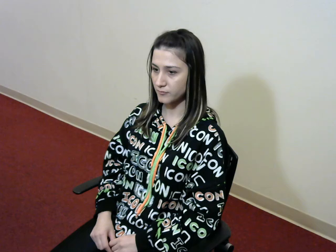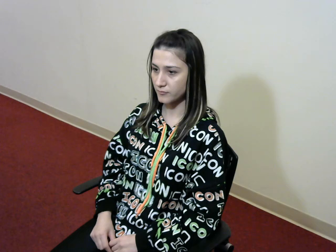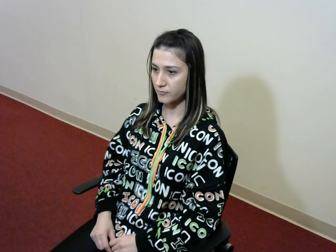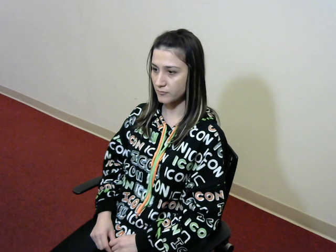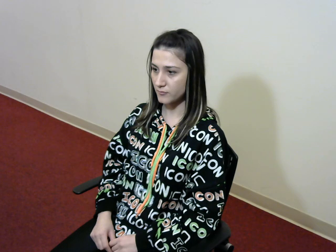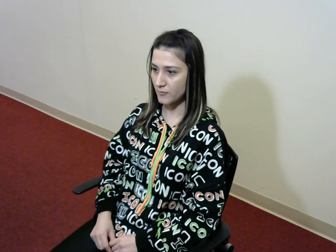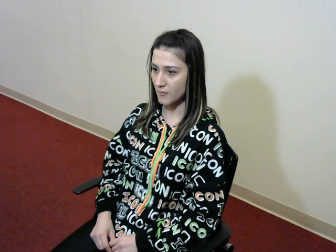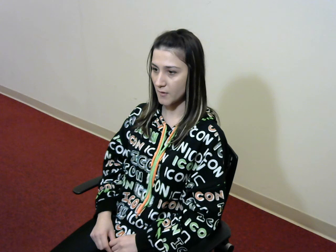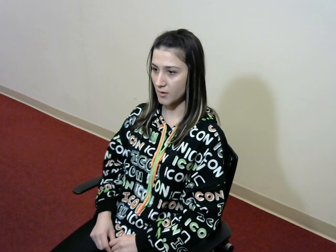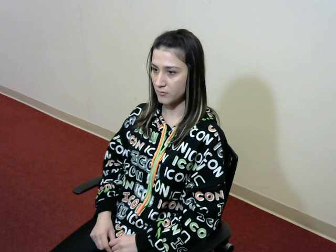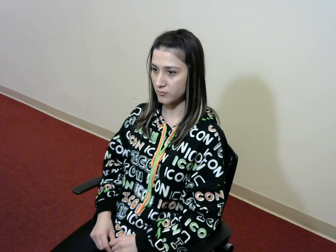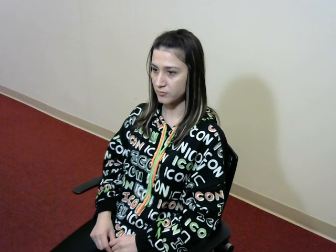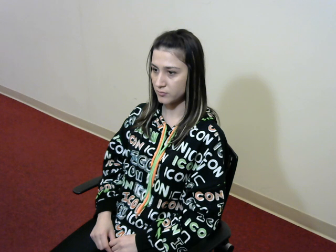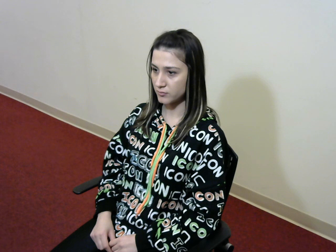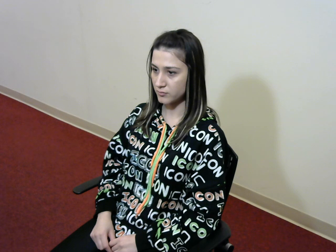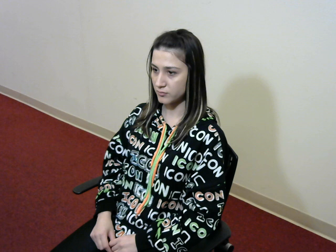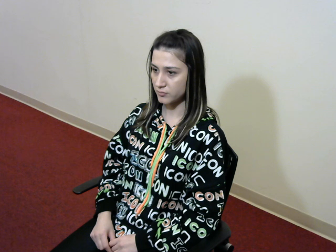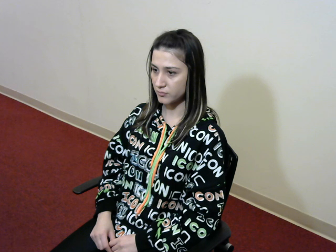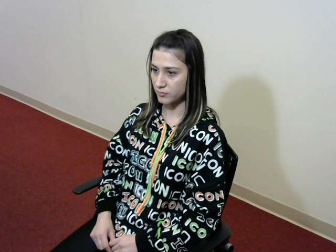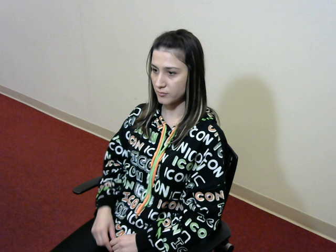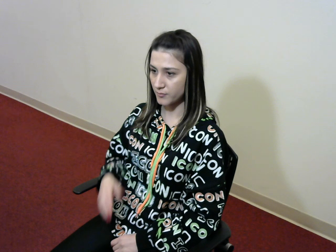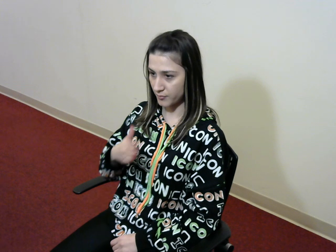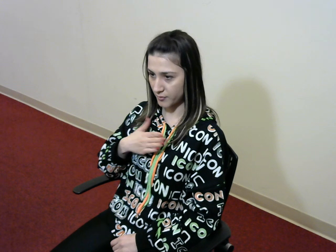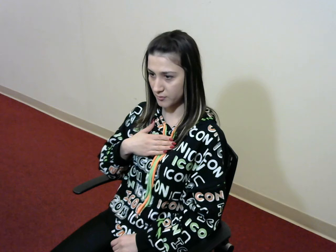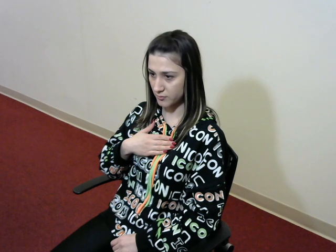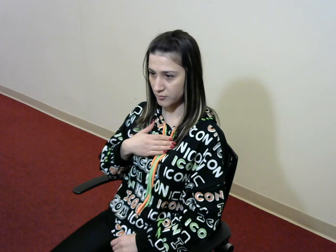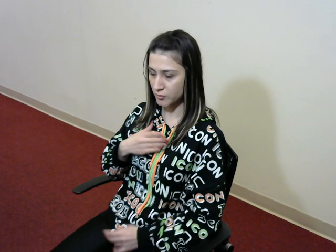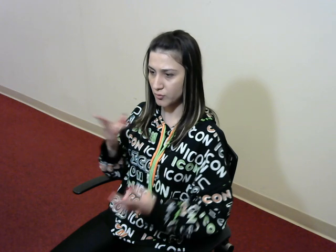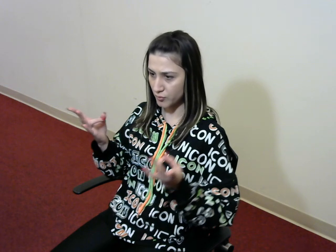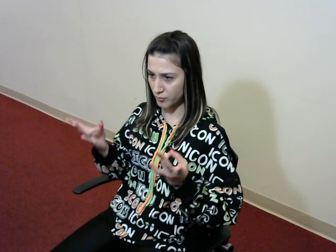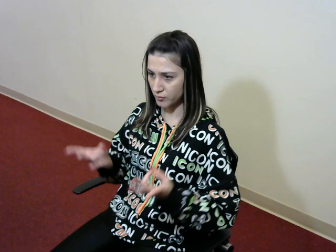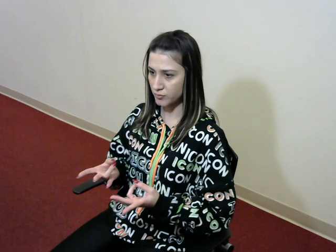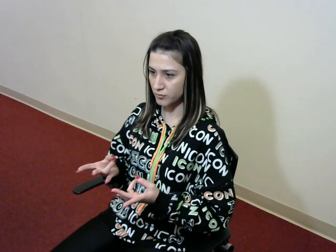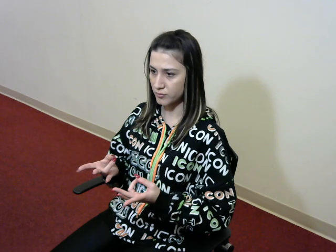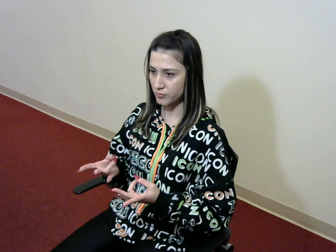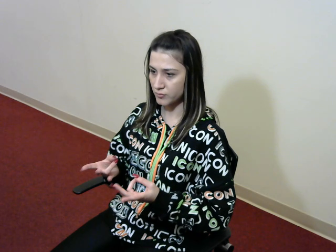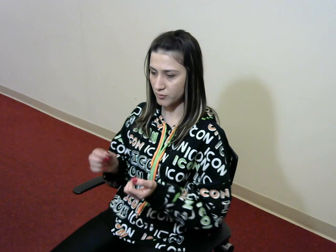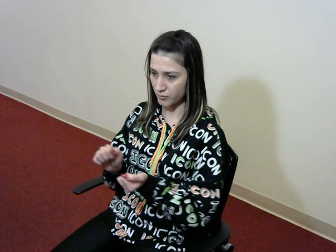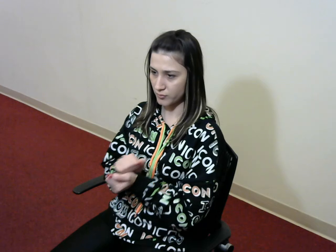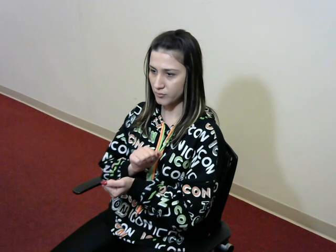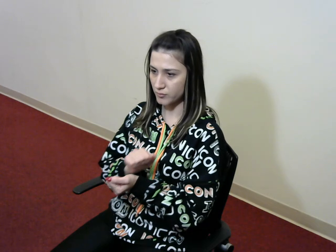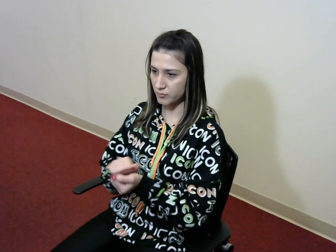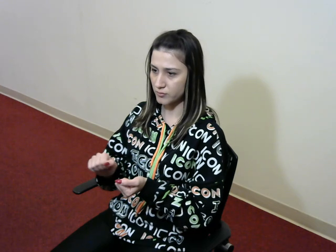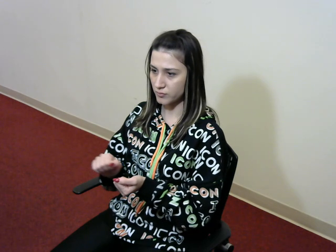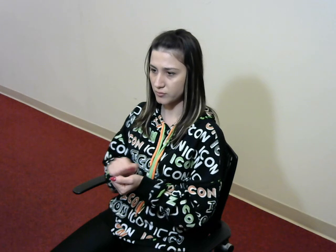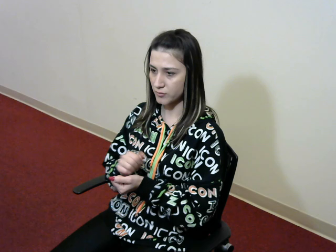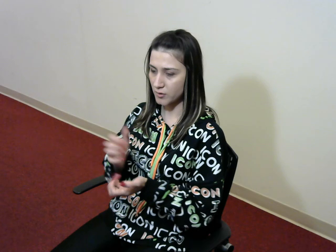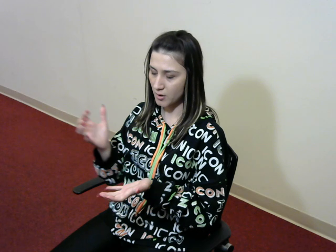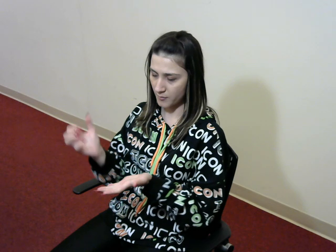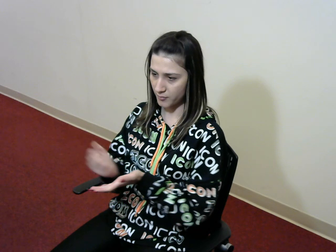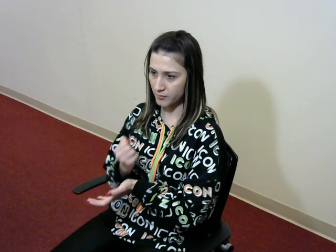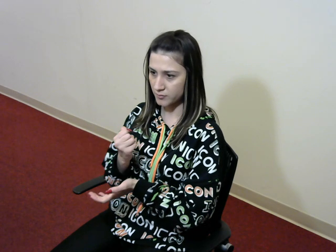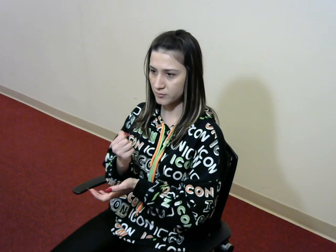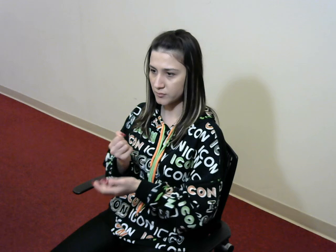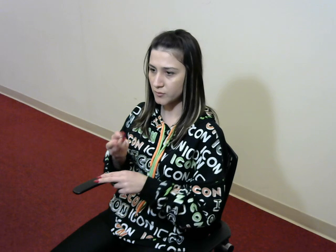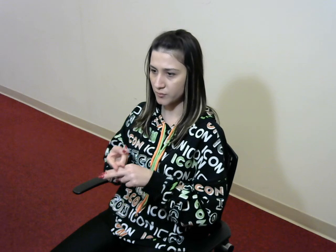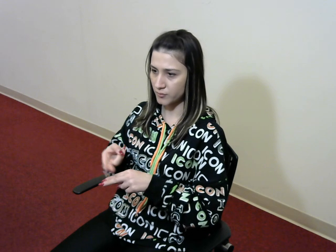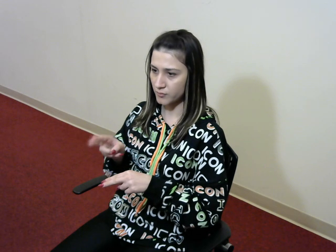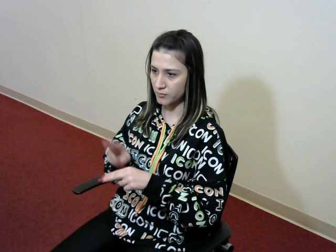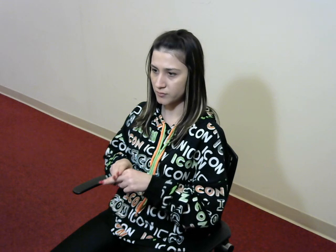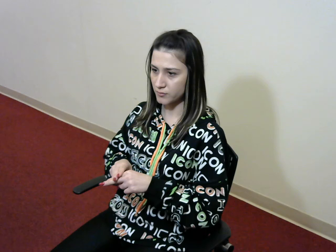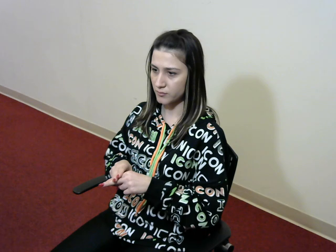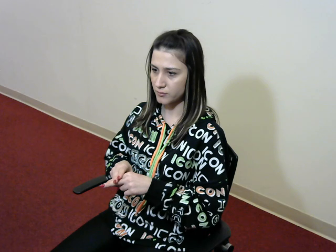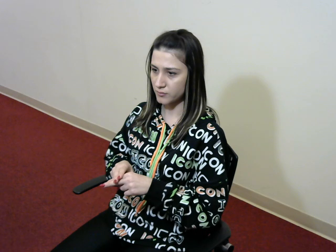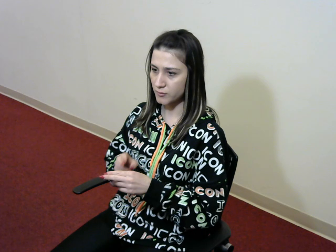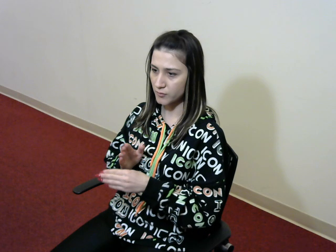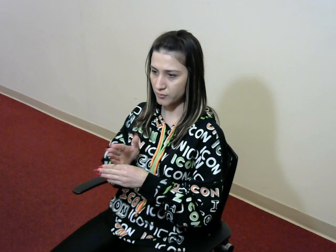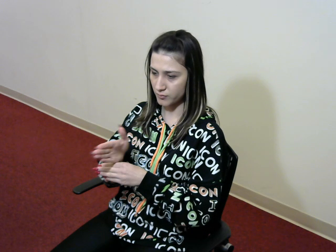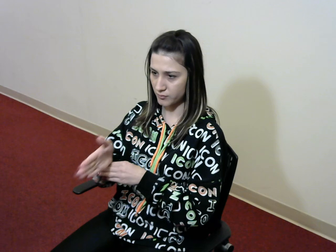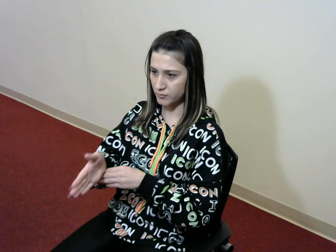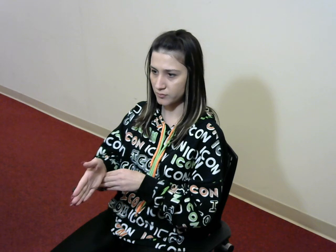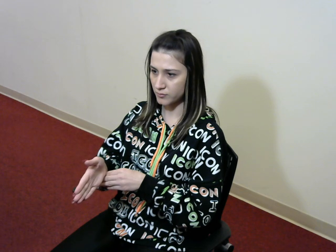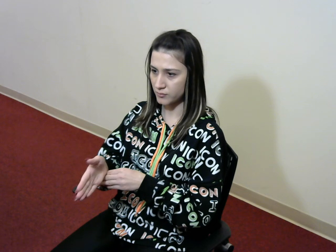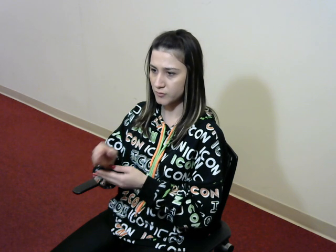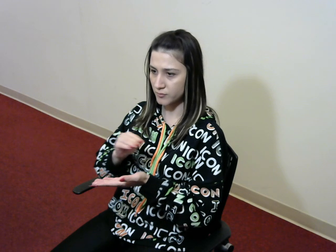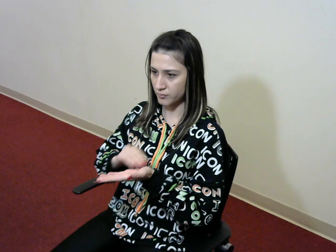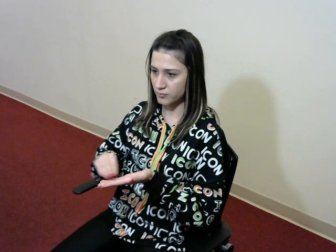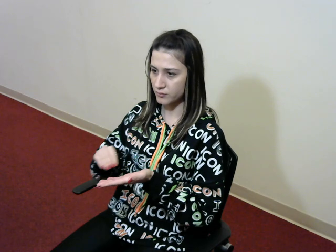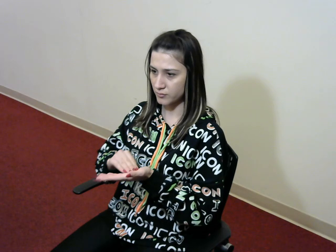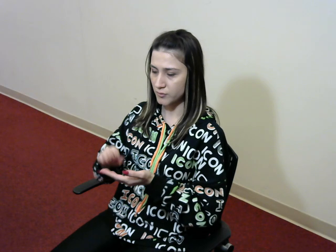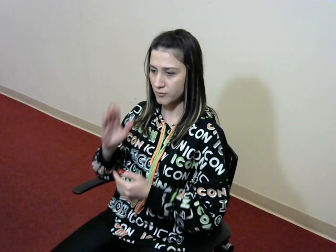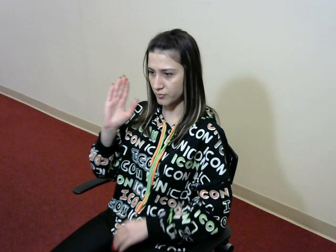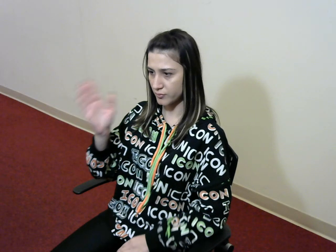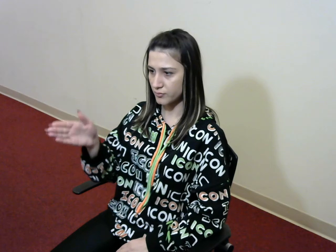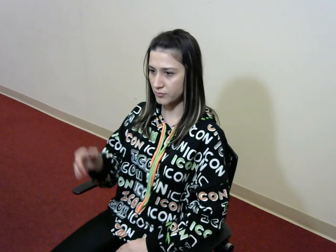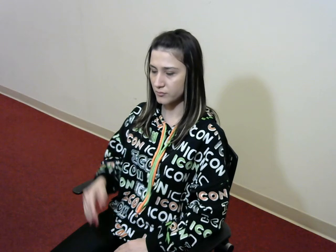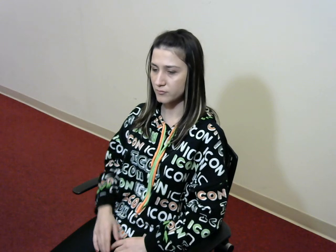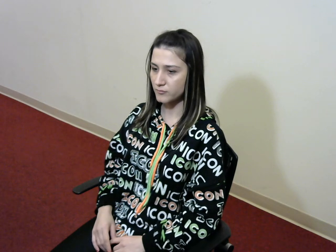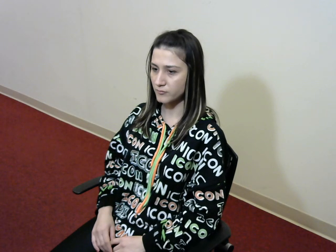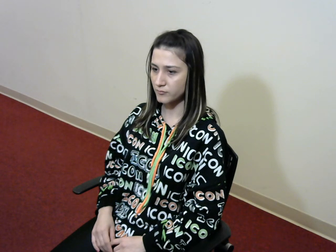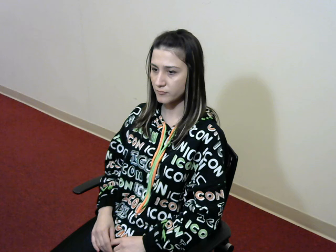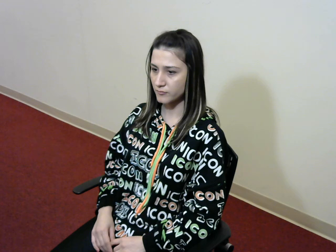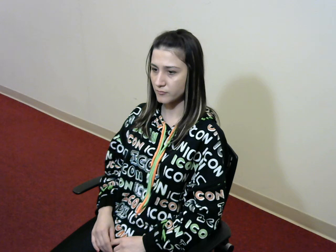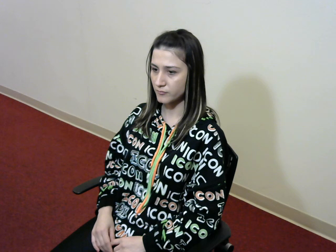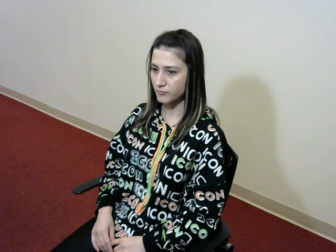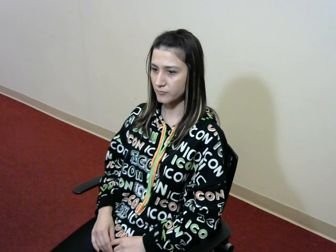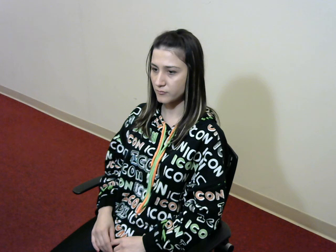Mən lazımlı kağızları tapmaq üçün müraciət yazacam